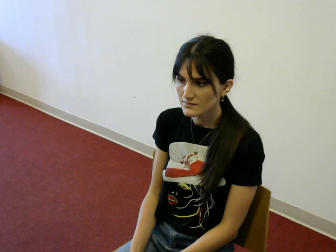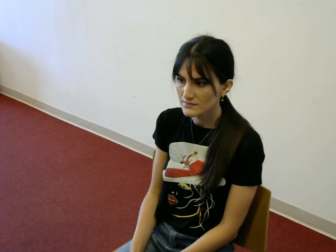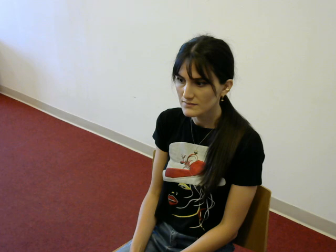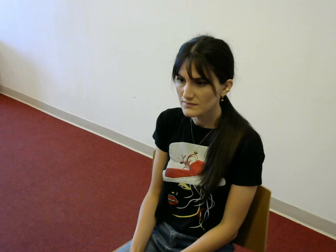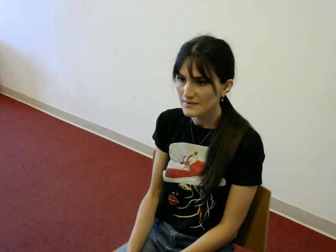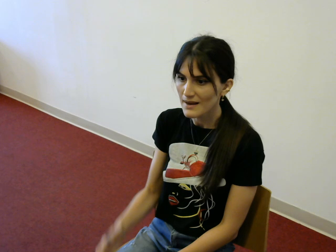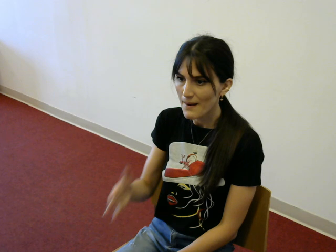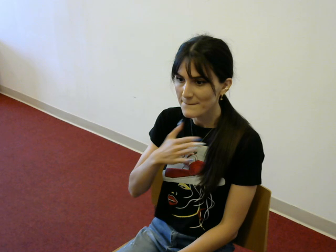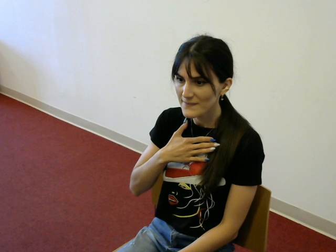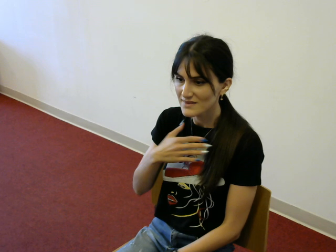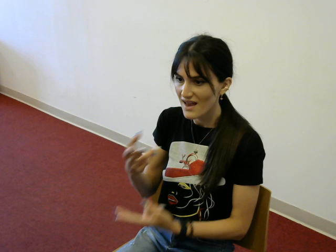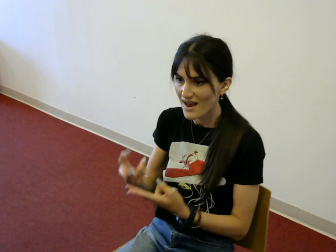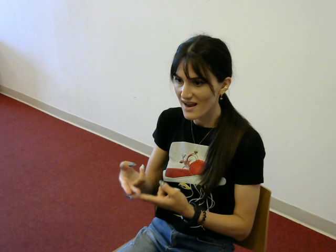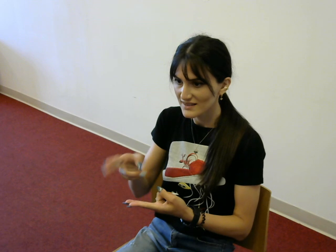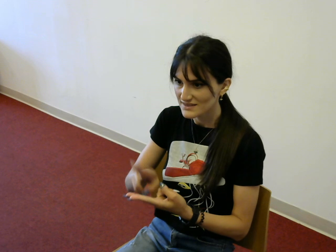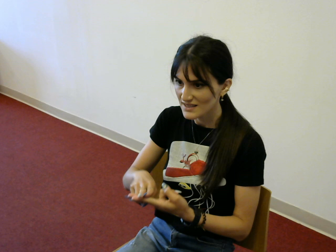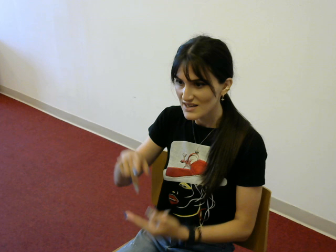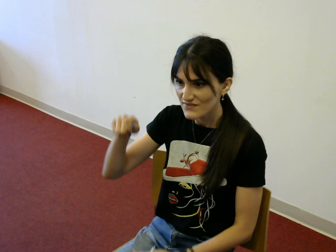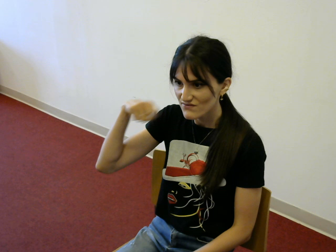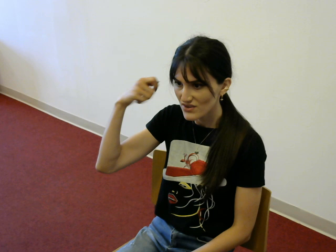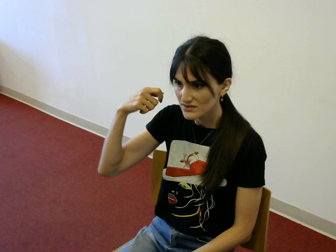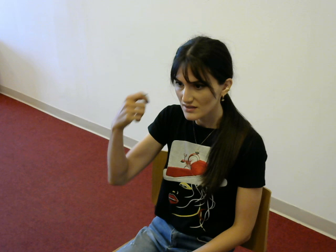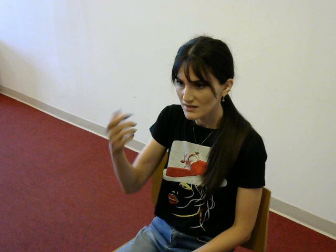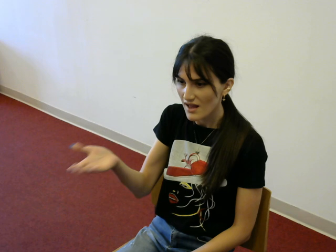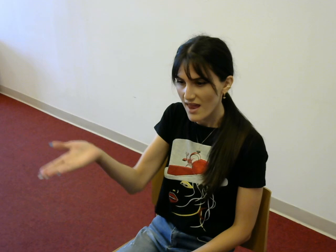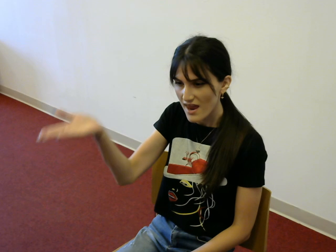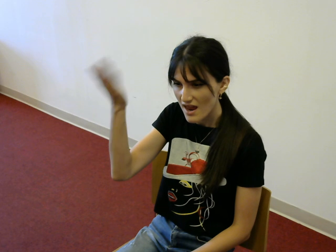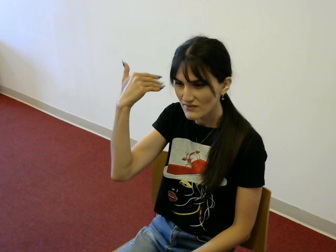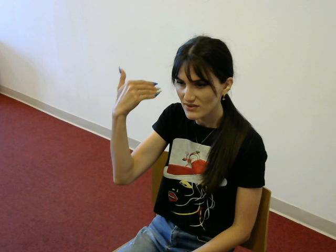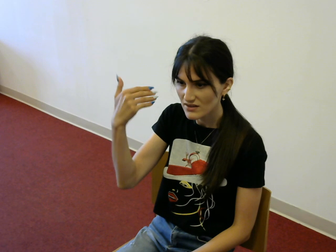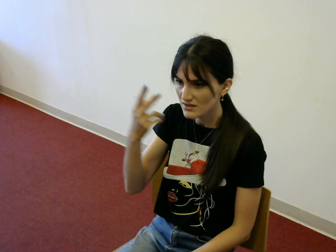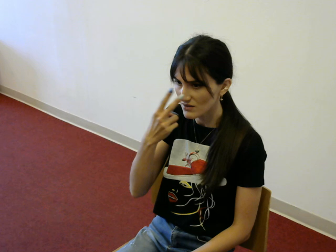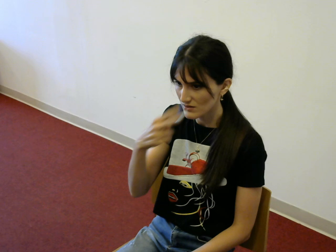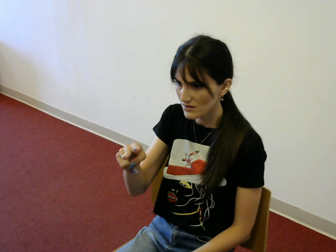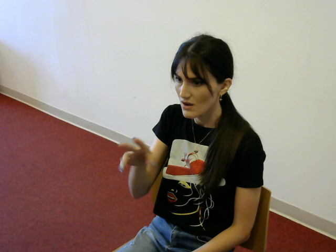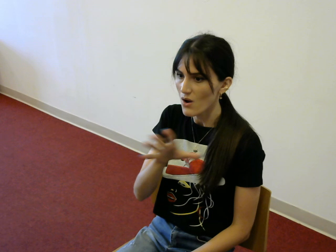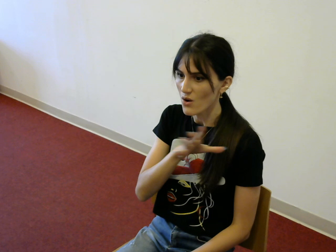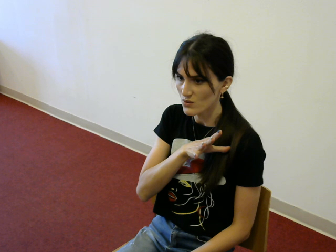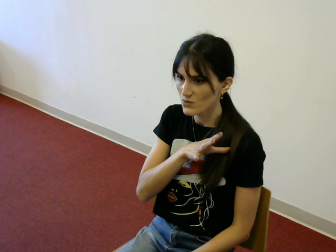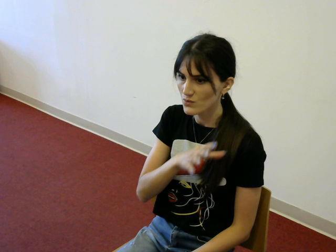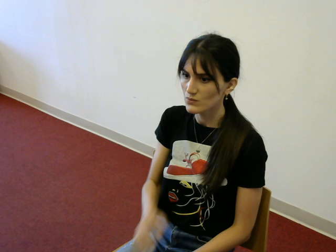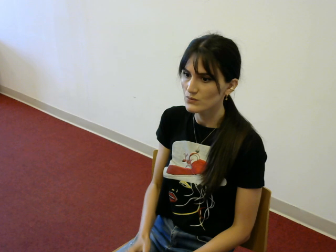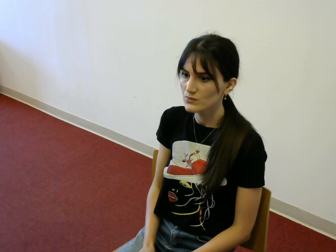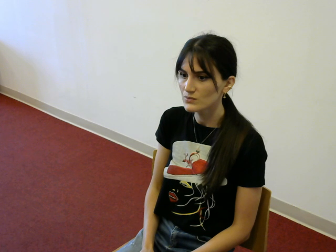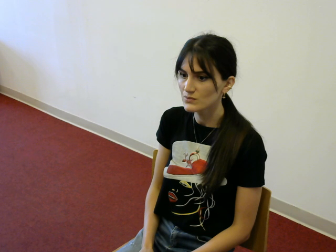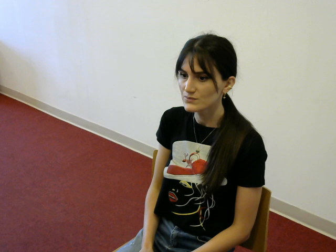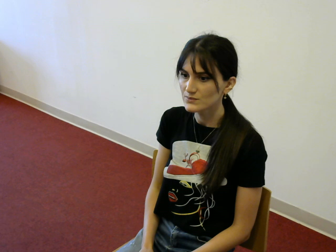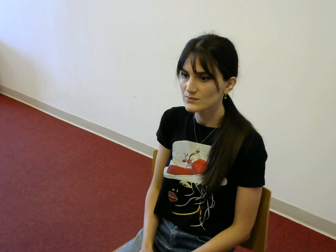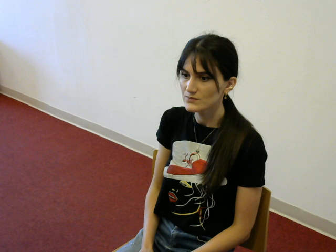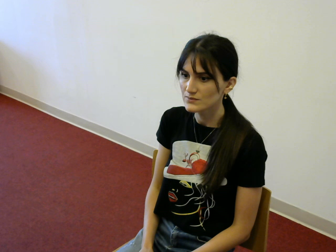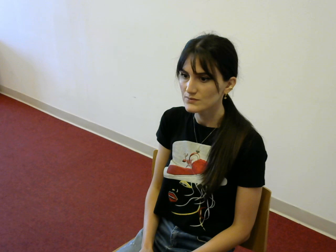Mən bu videonu daha əvvəl görmüşəm